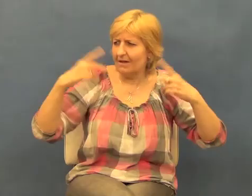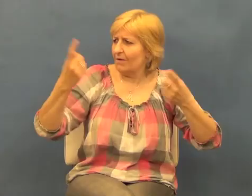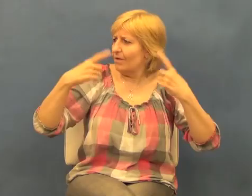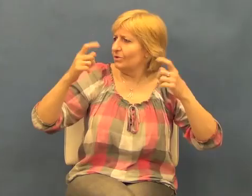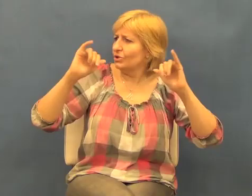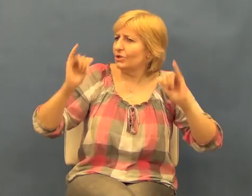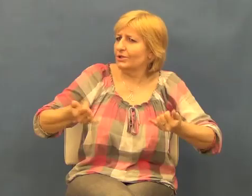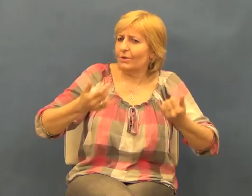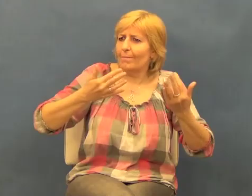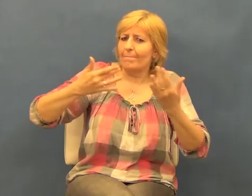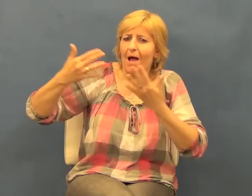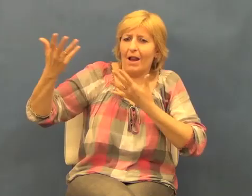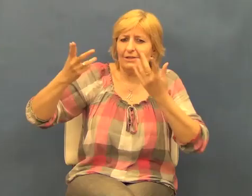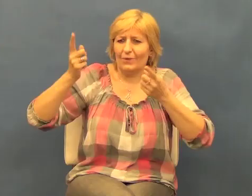"Co się stało, pali się?"